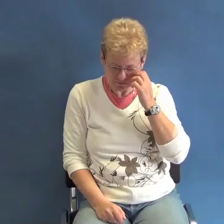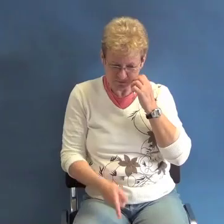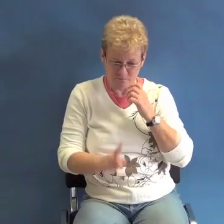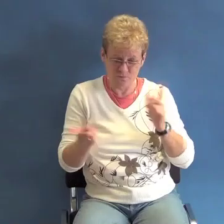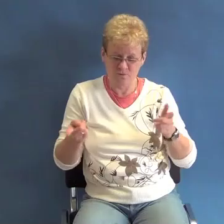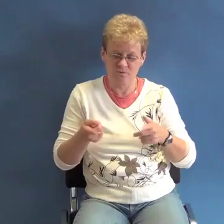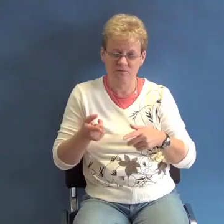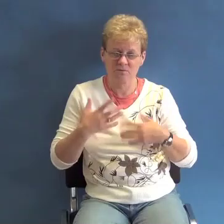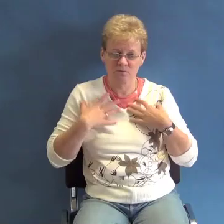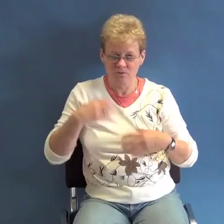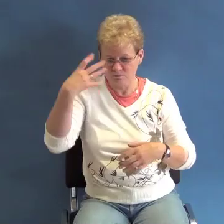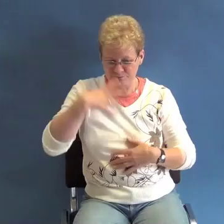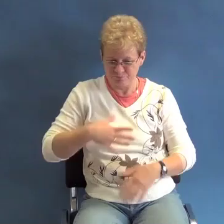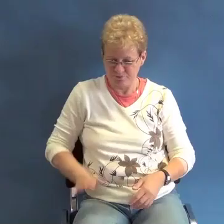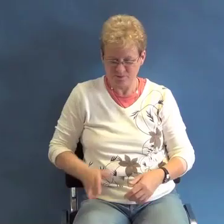Zakaz kąpania psów pod prysznicem.